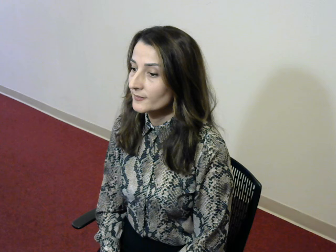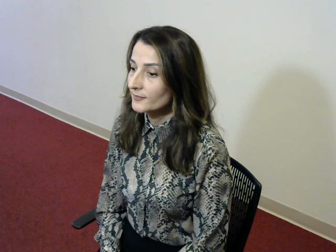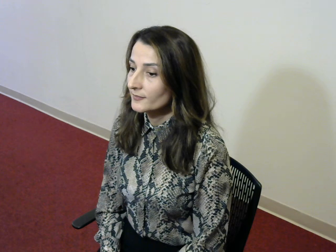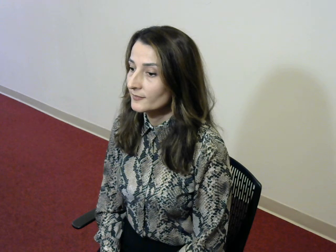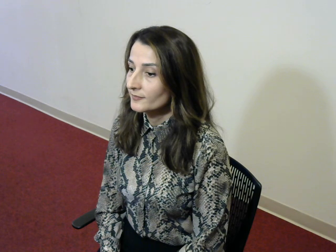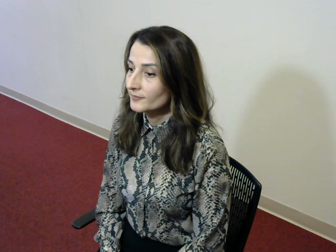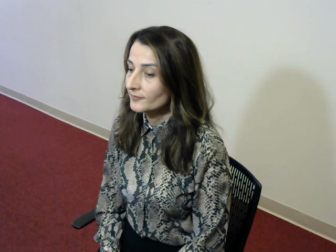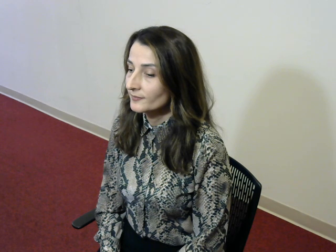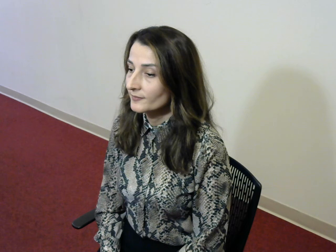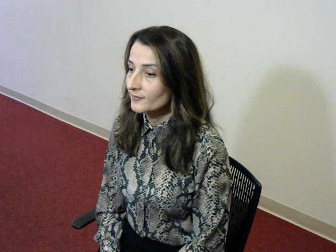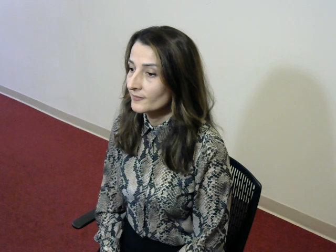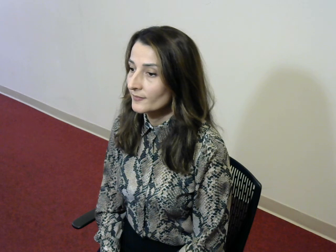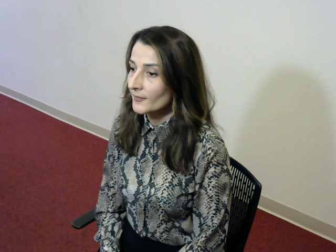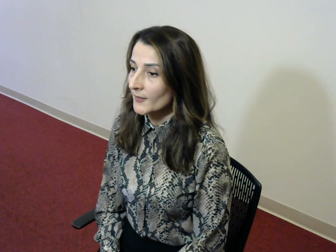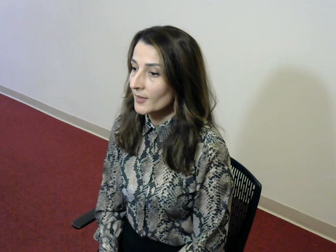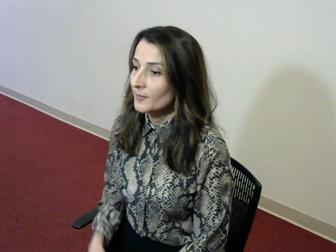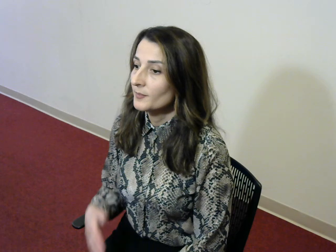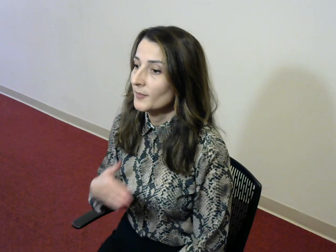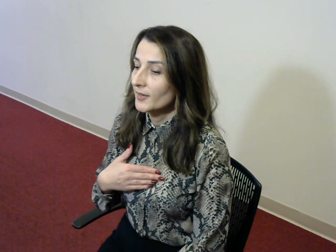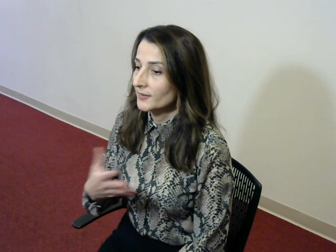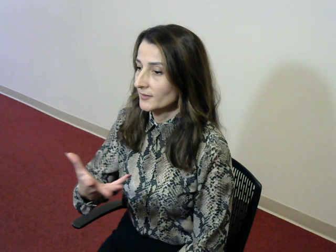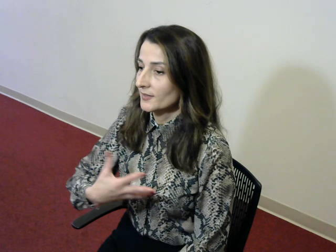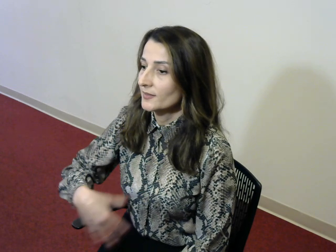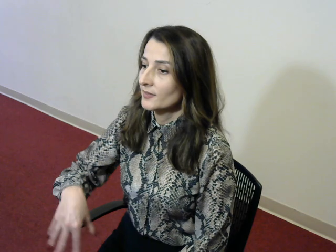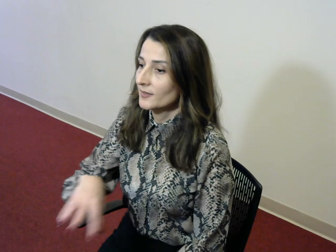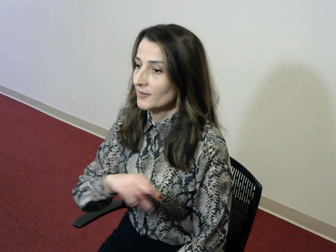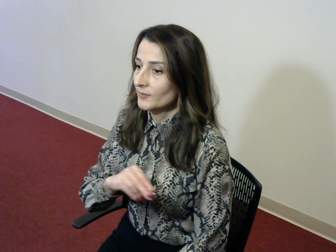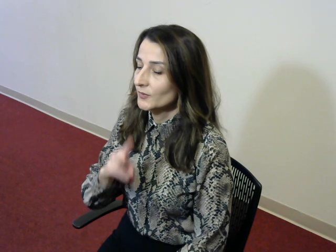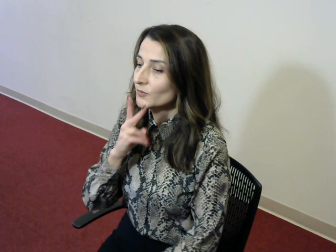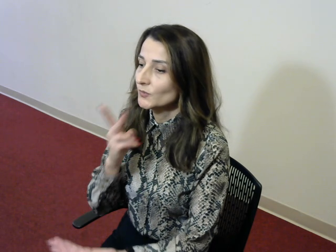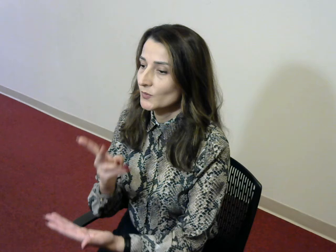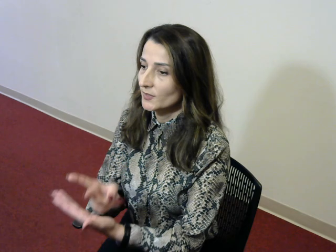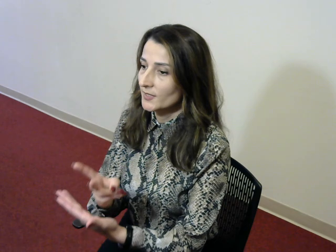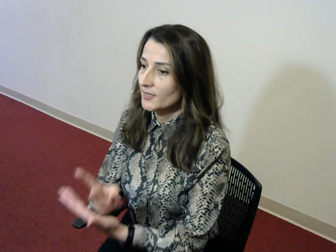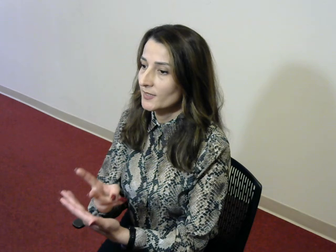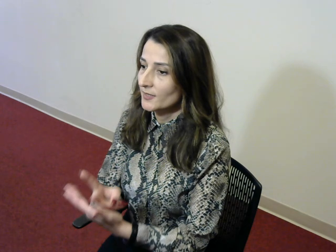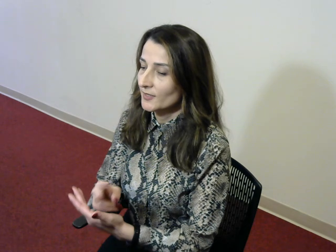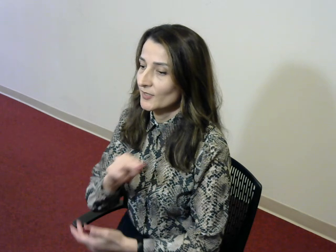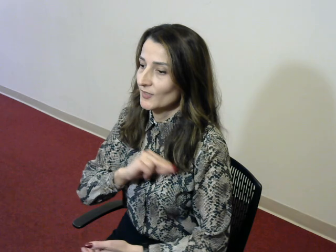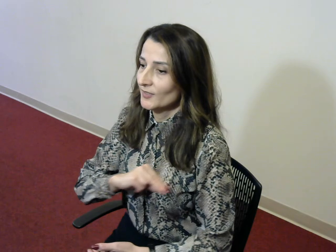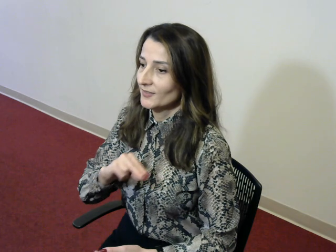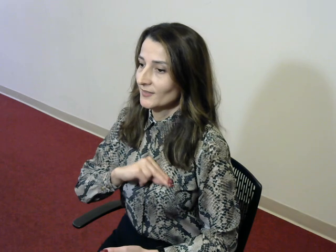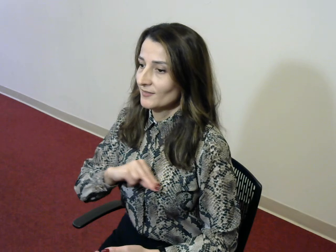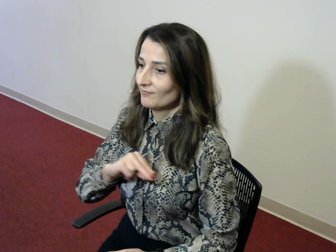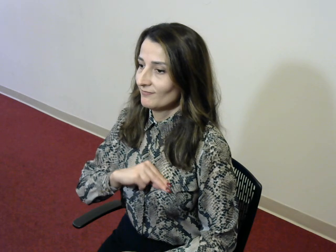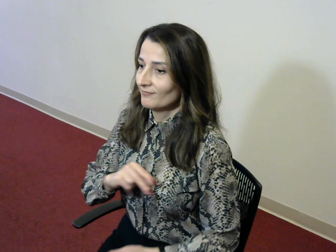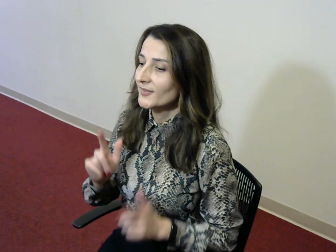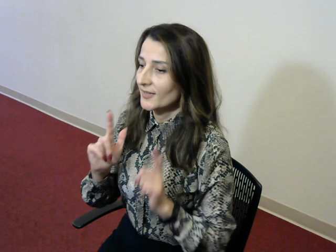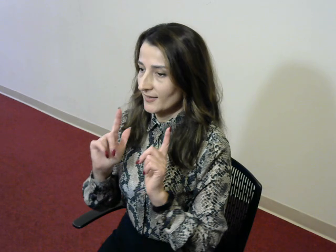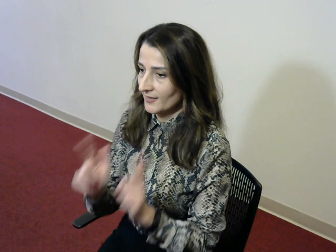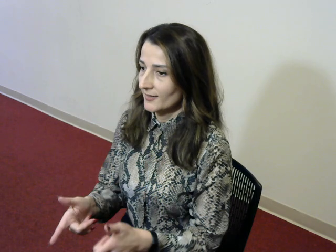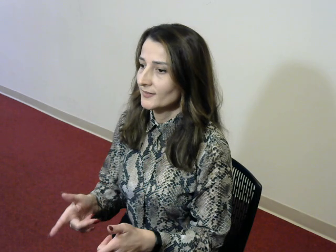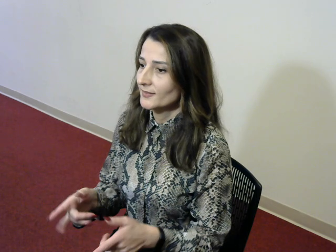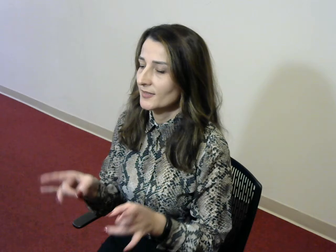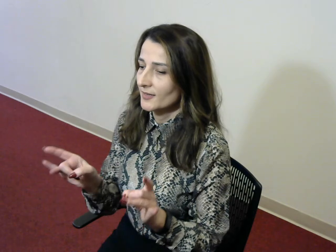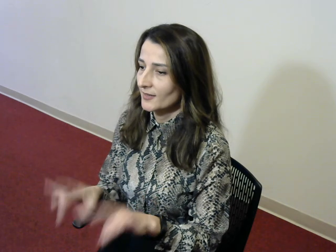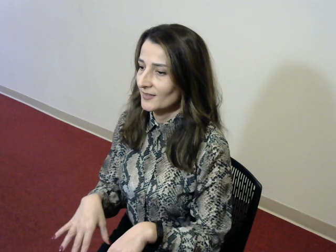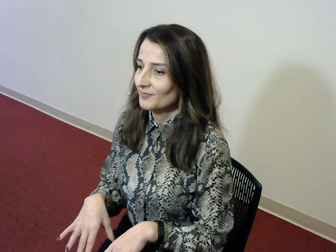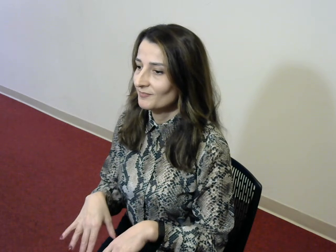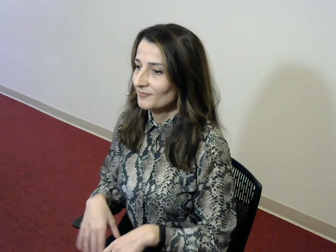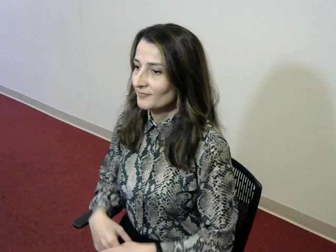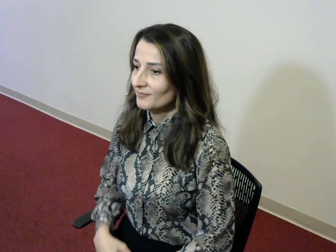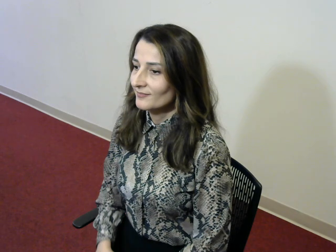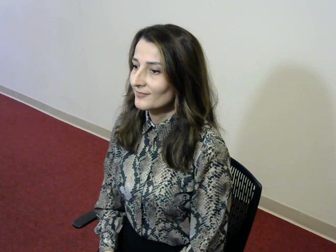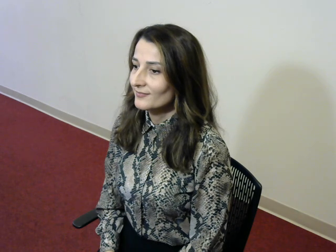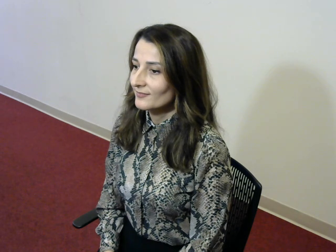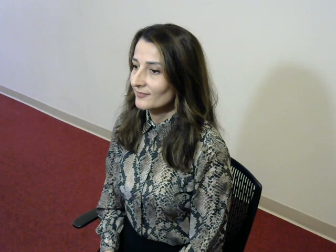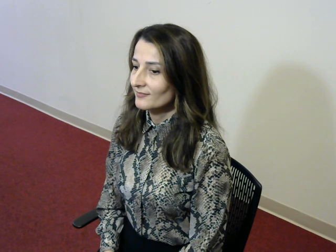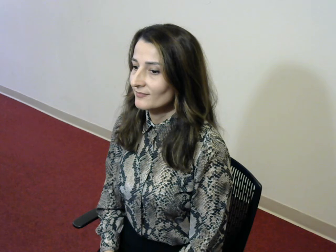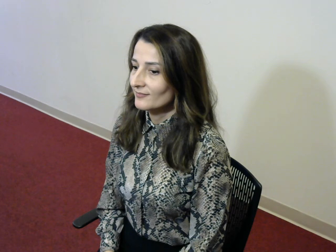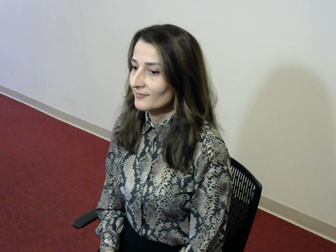Biz göstərilən işdən razı qaldıq